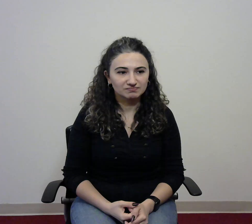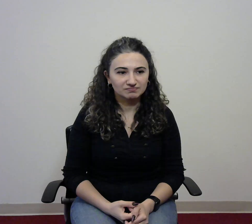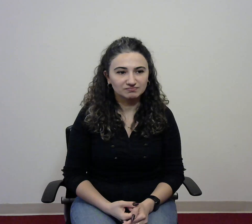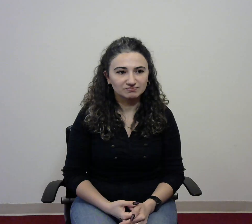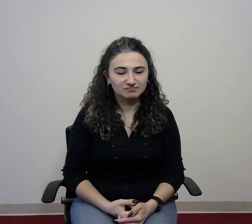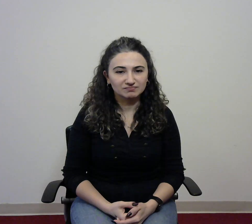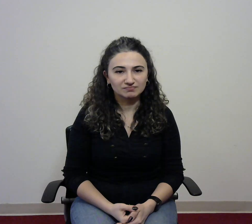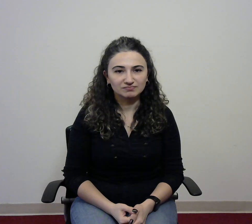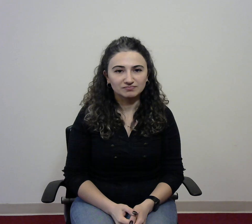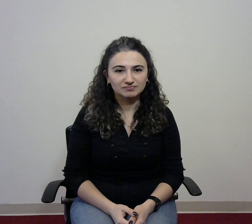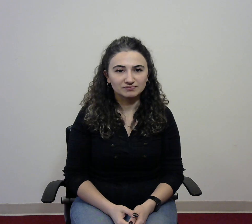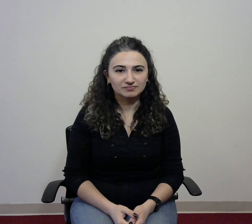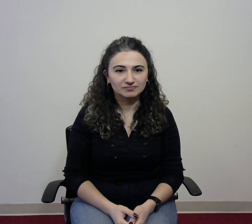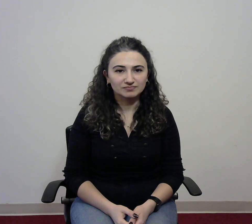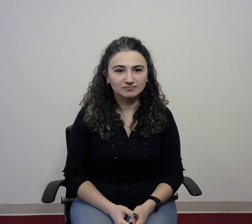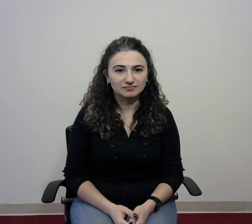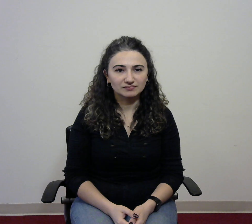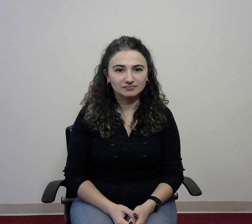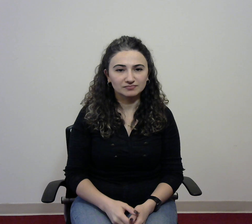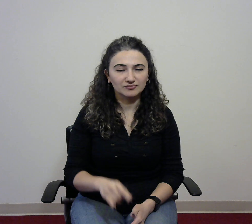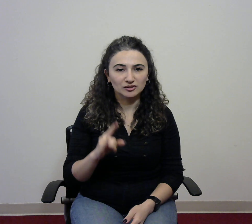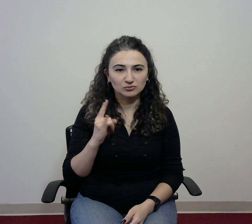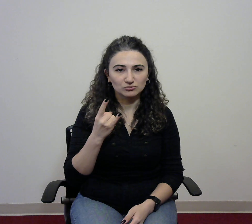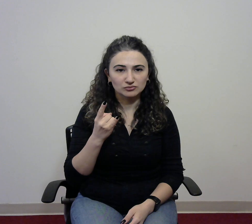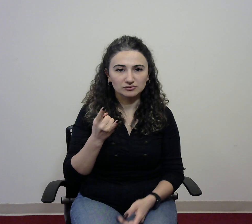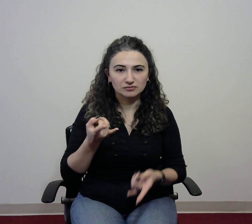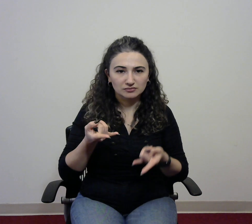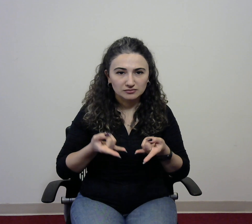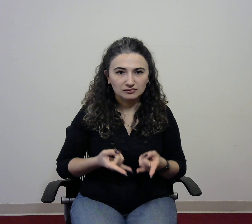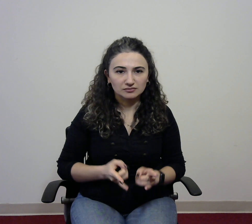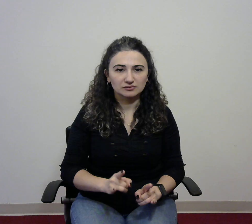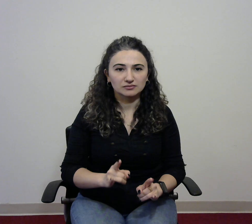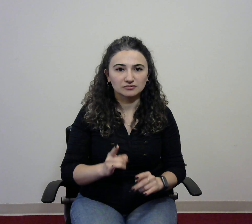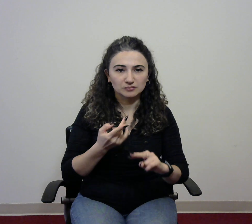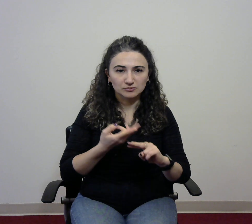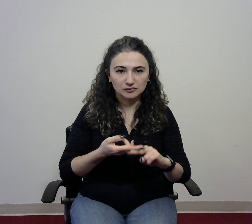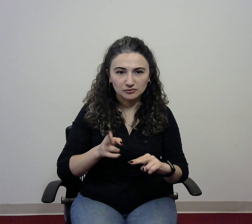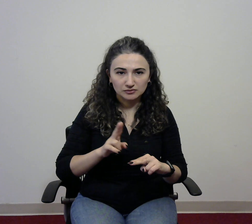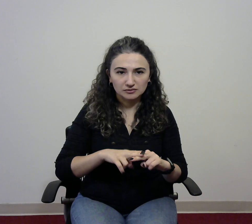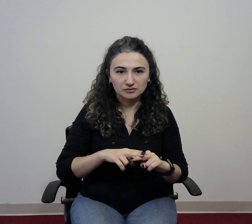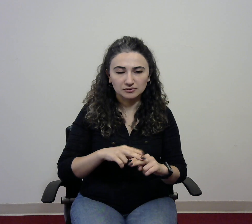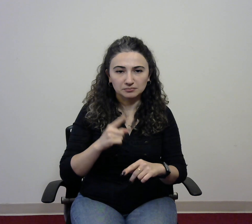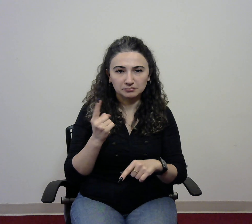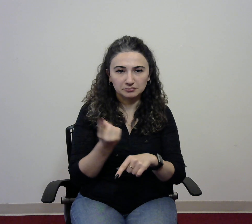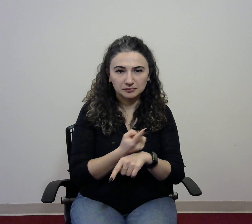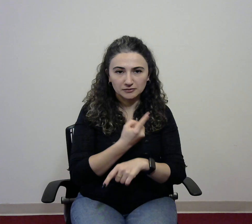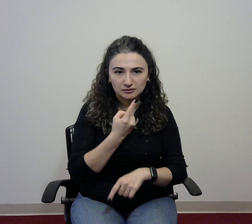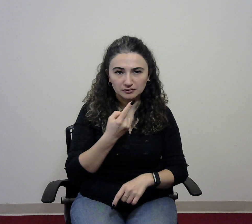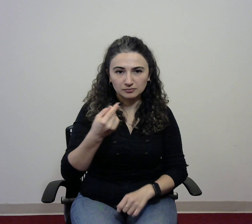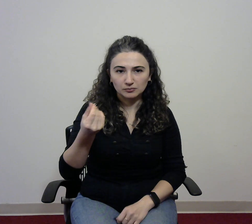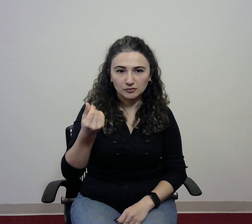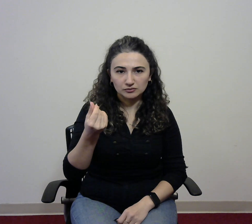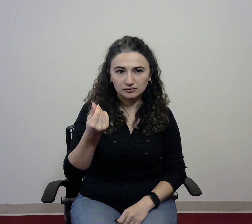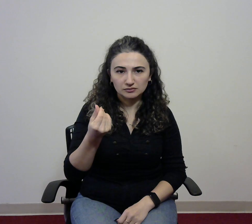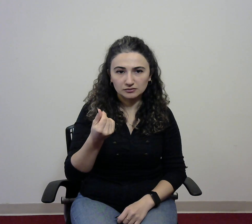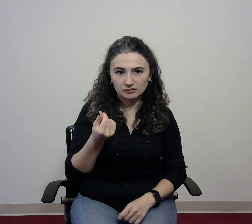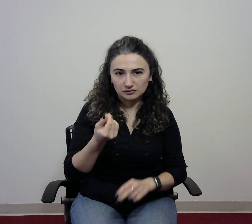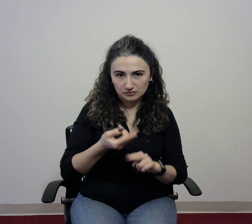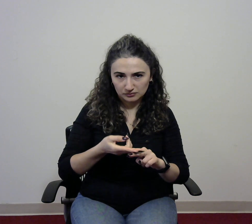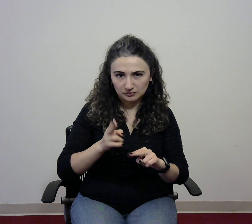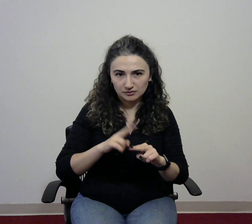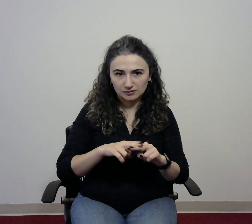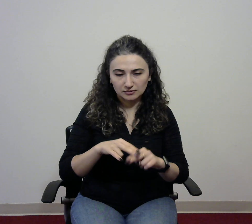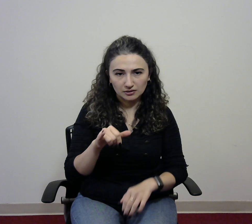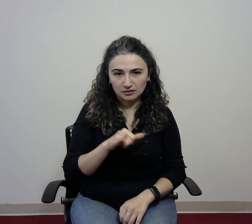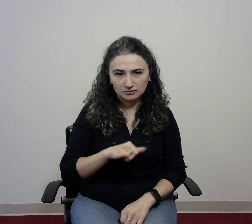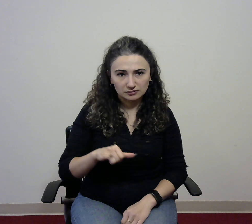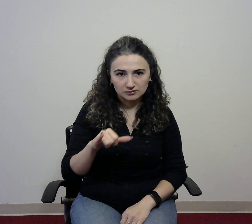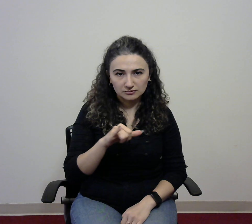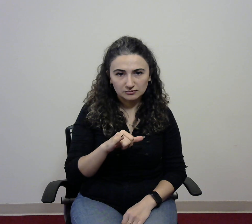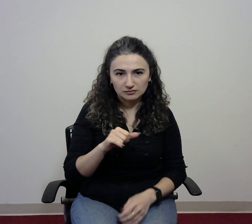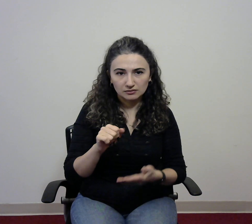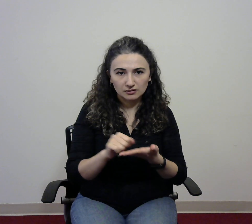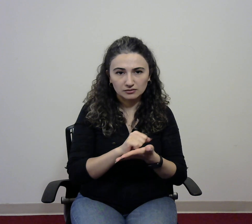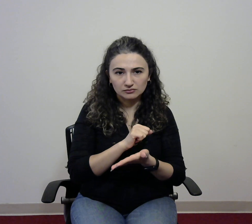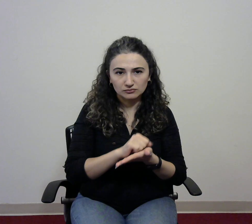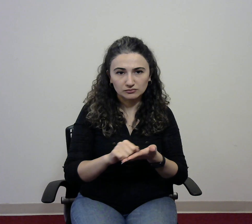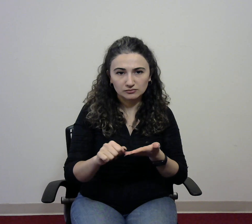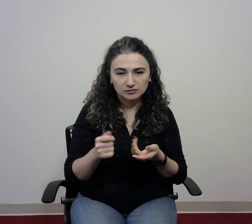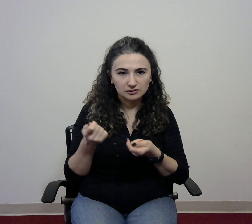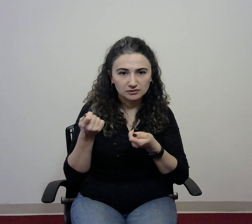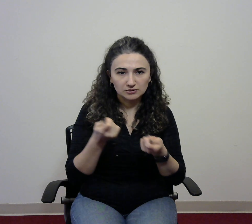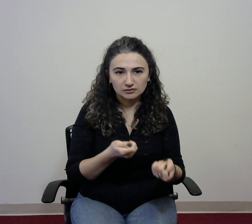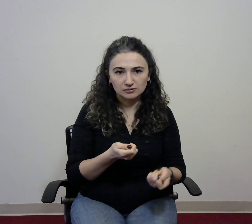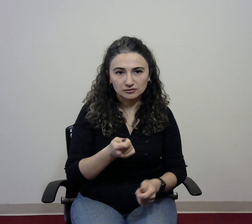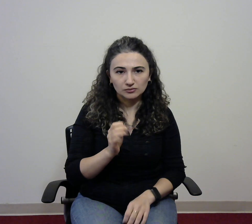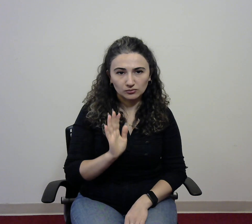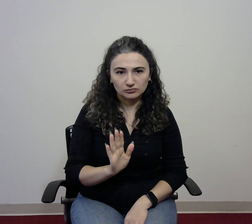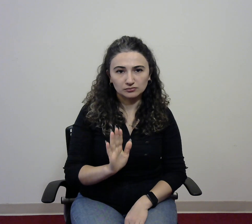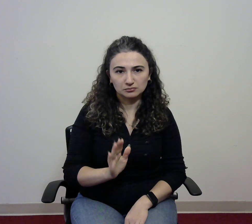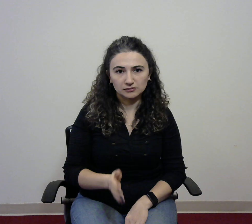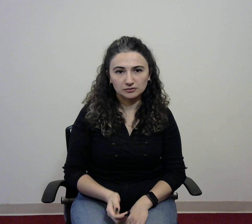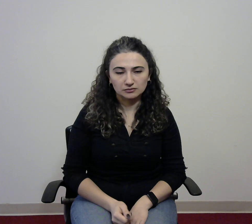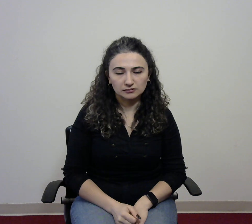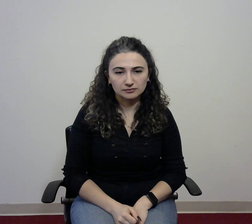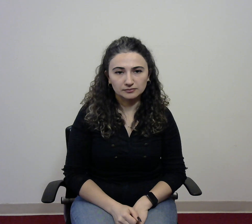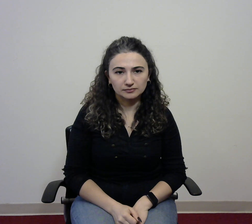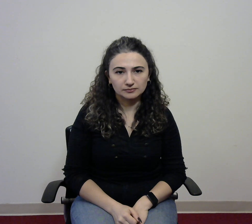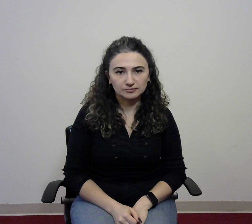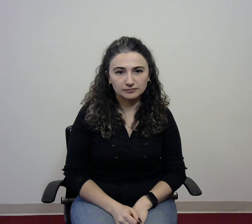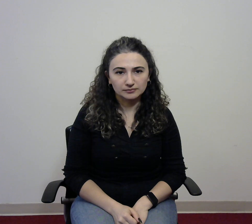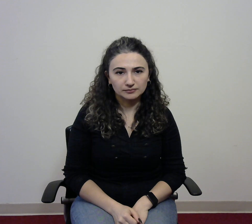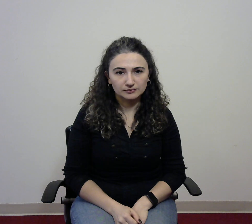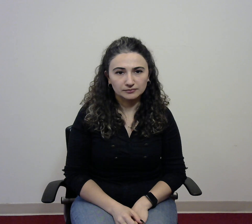Uşağın doğulmasına görə birdəfəlik müavinət üçün hansı sənədləri gətirməliyəm?